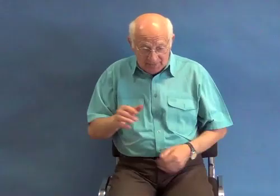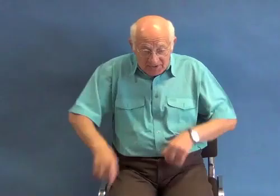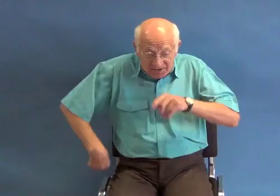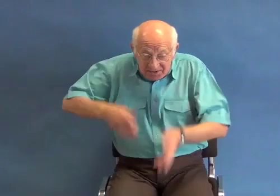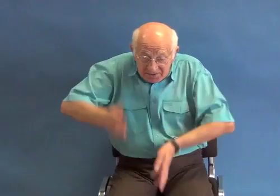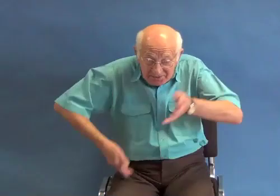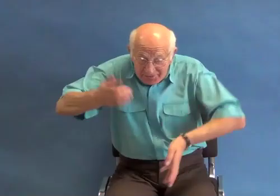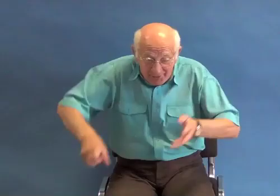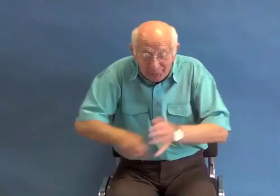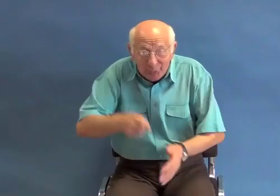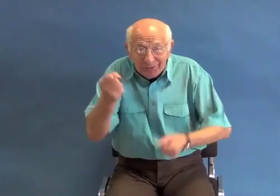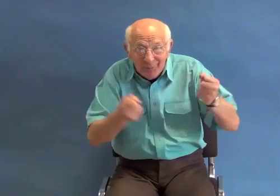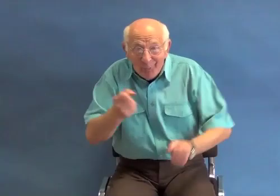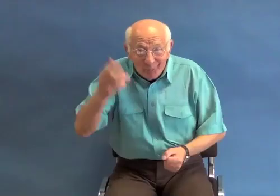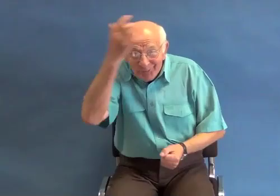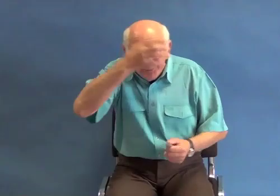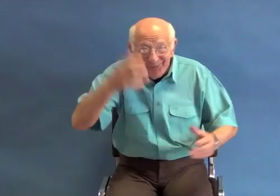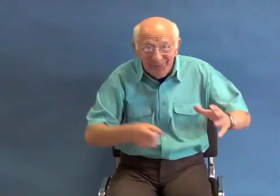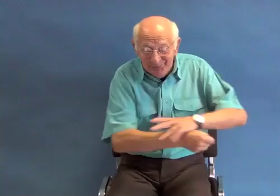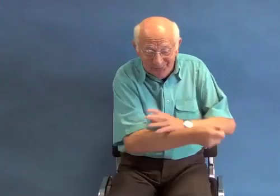Biegnie do samochodu, biegnie jak szalony.